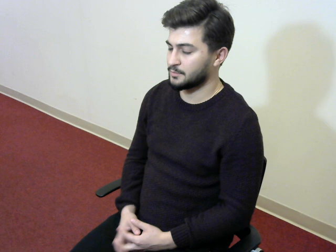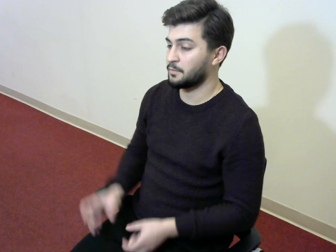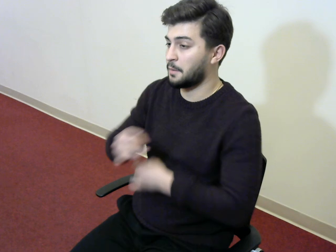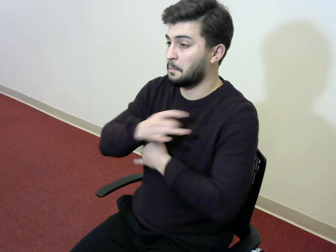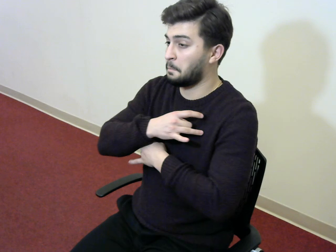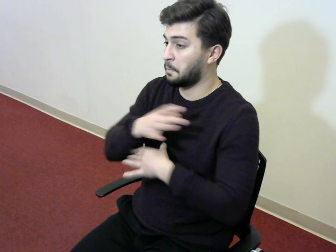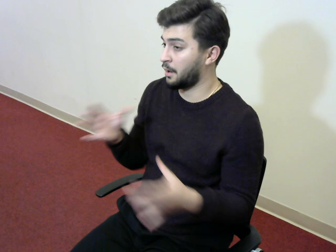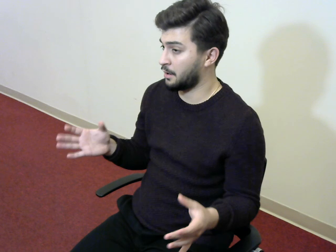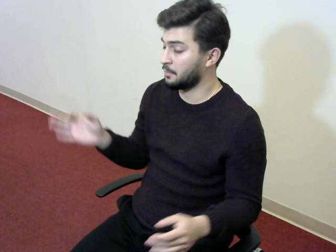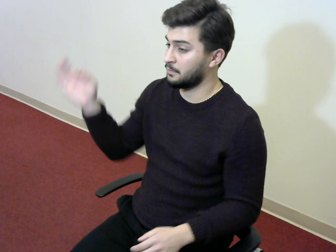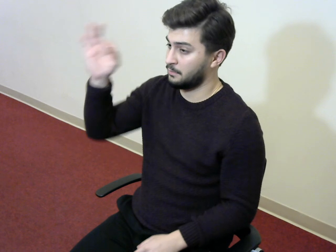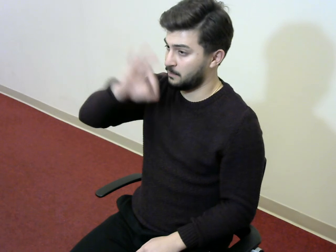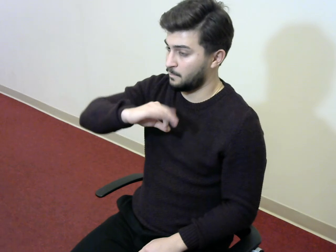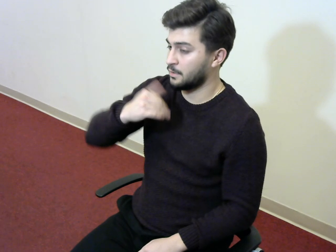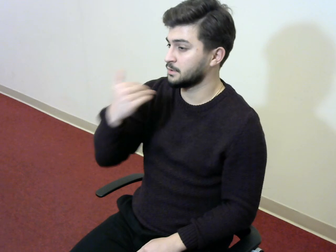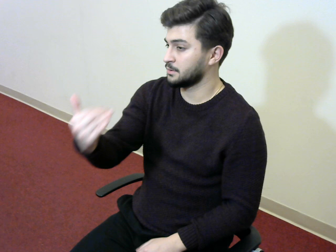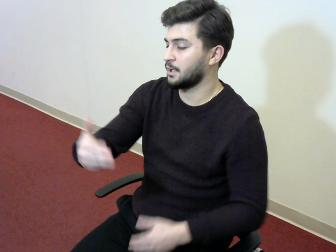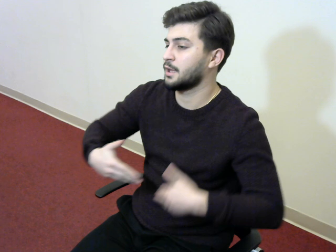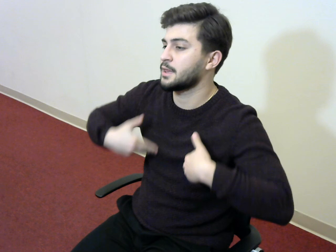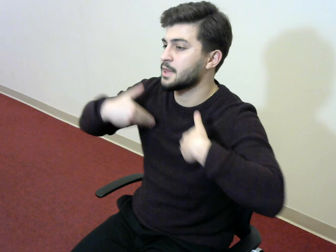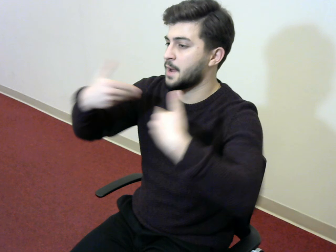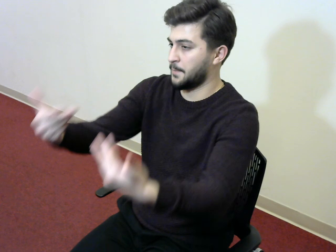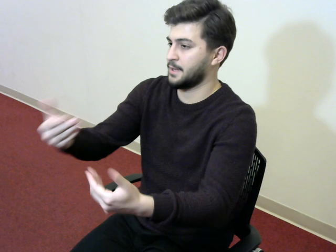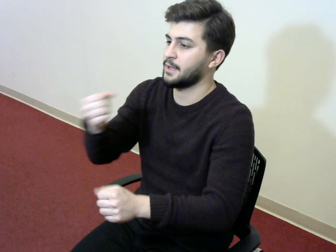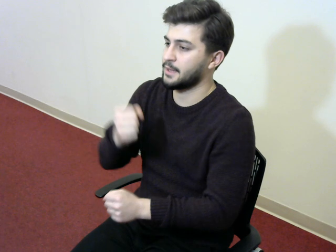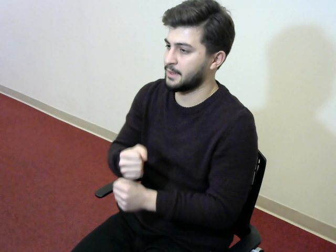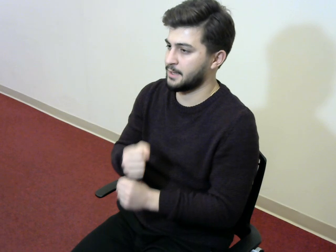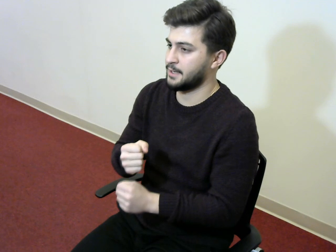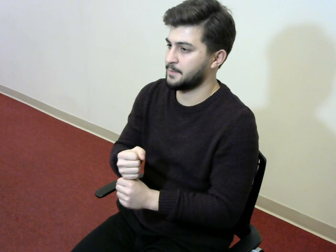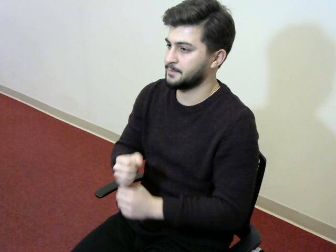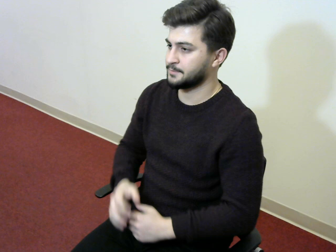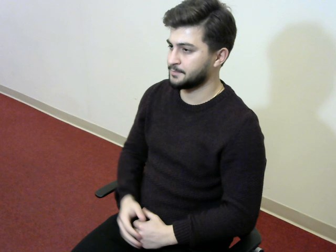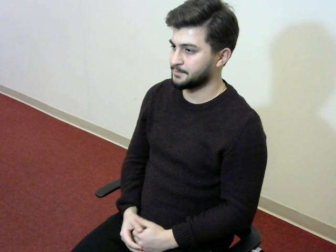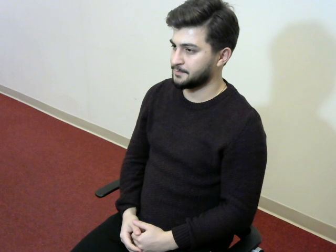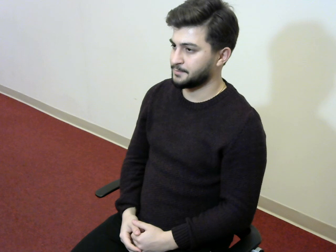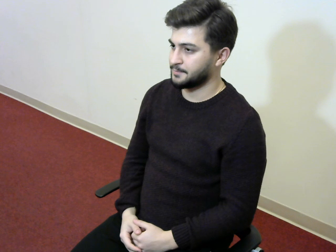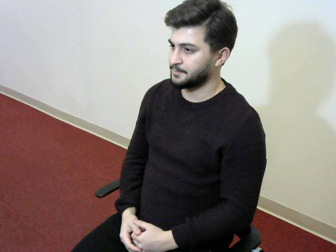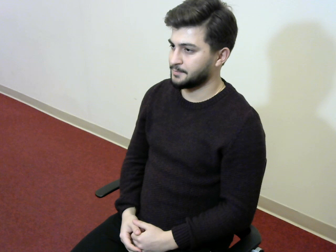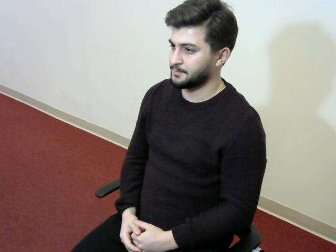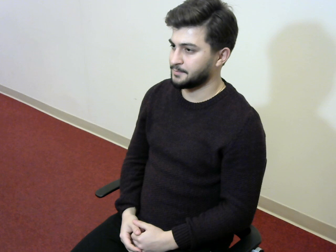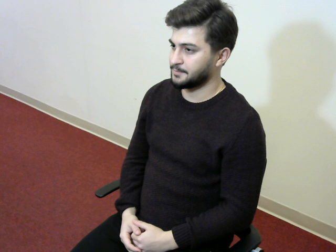Bayram münasibətilə sizi təbrik edirəm